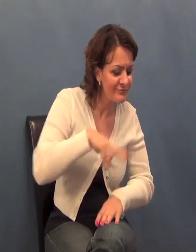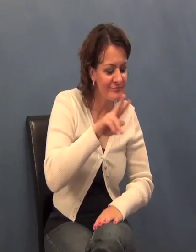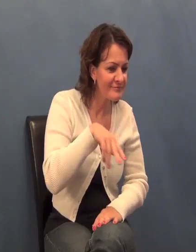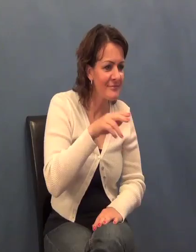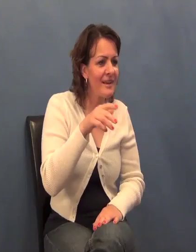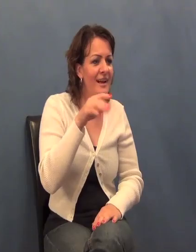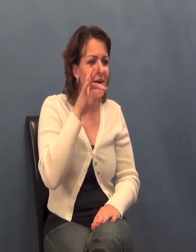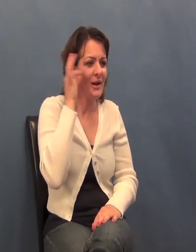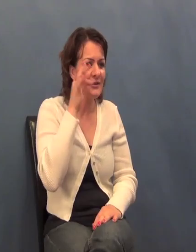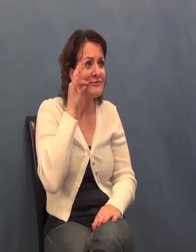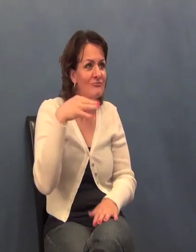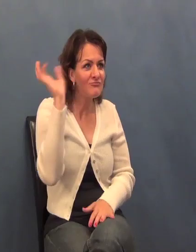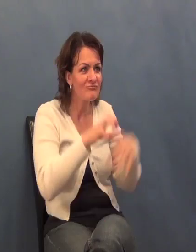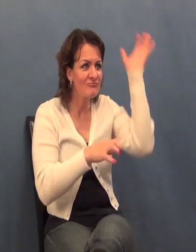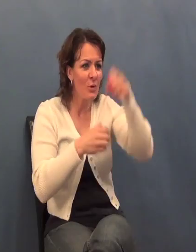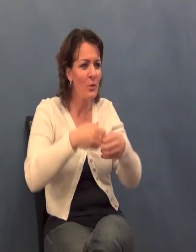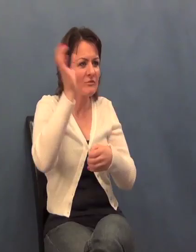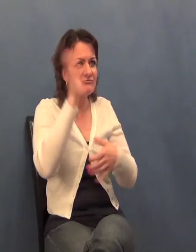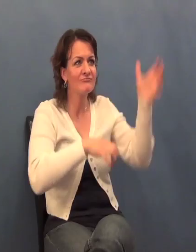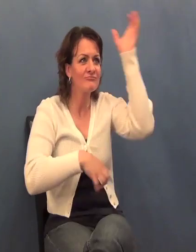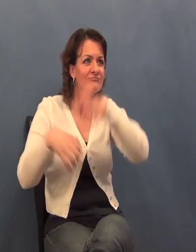Kot wchodzi po rynnie.